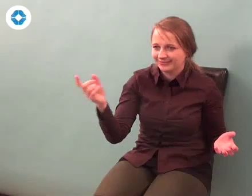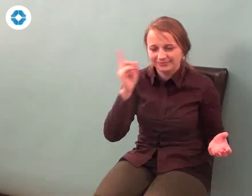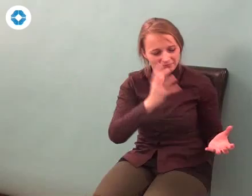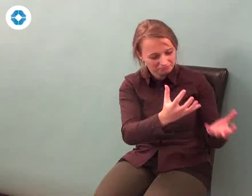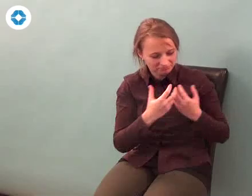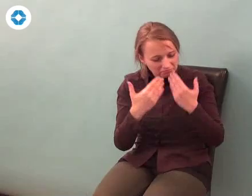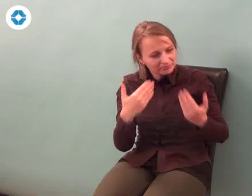Chłopak dziękuje.